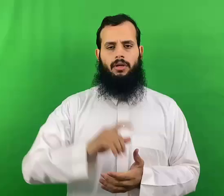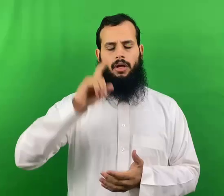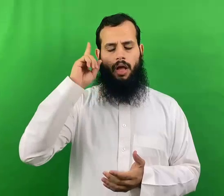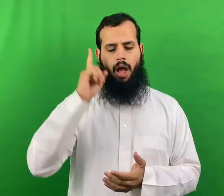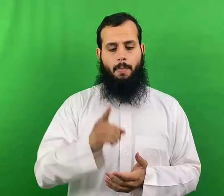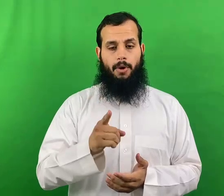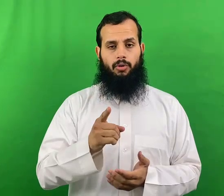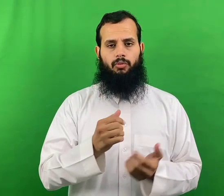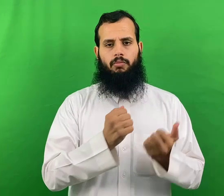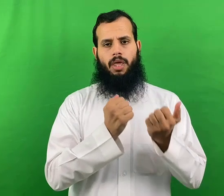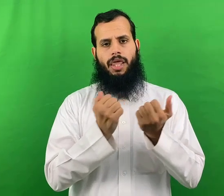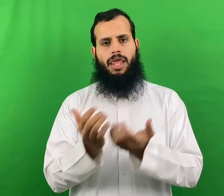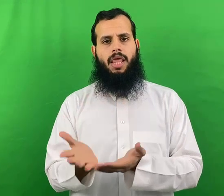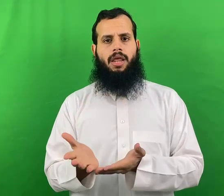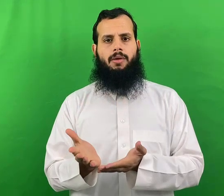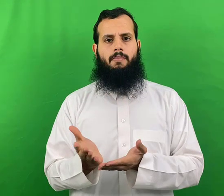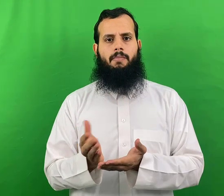أمركم بأمر كريم